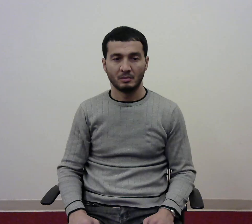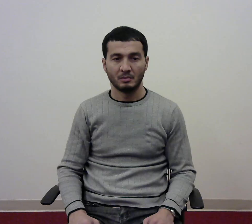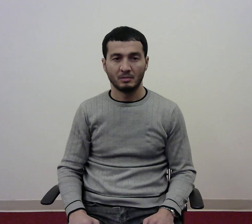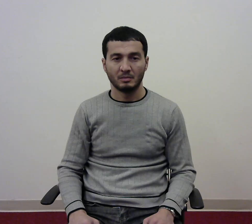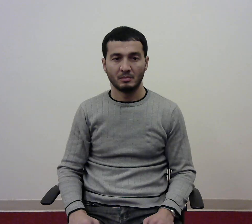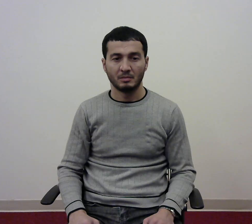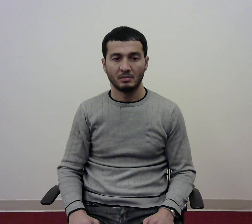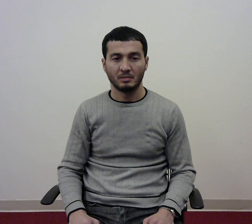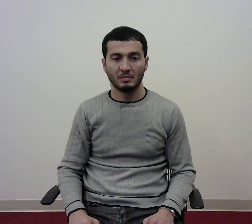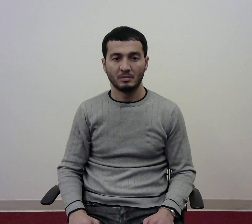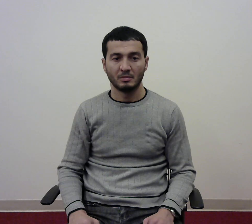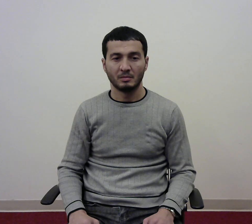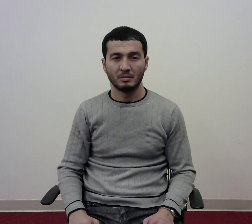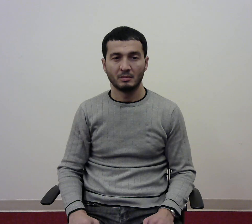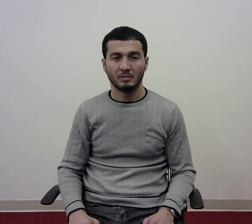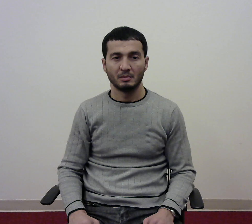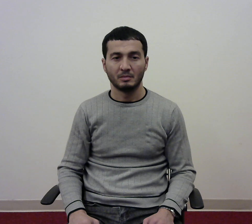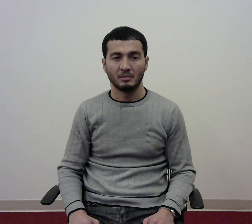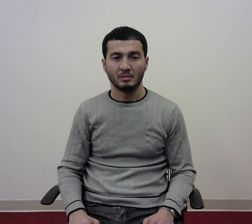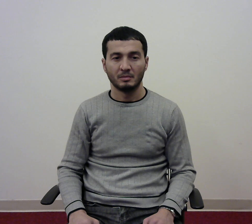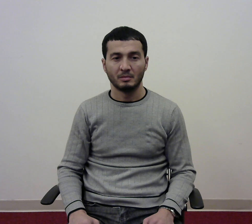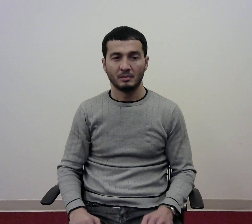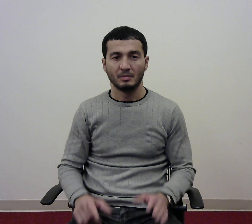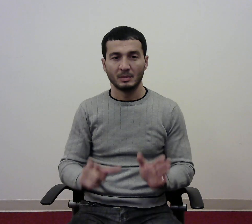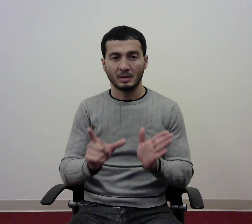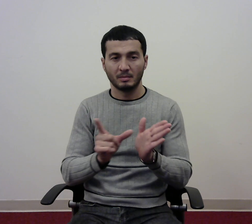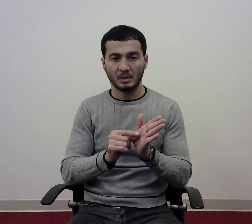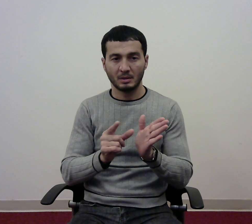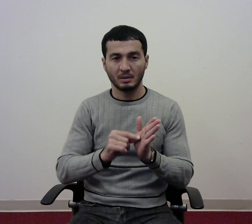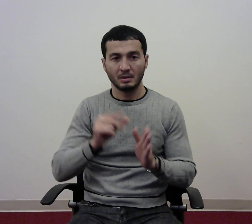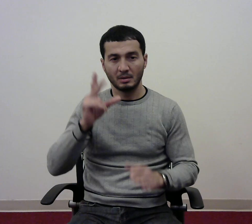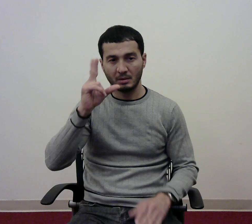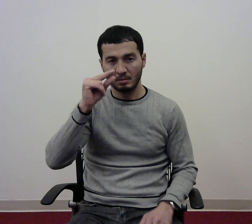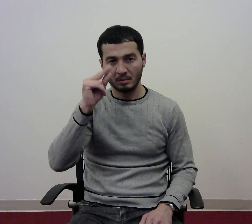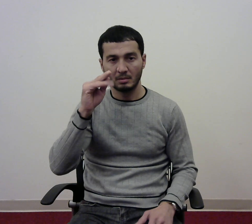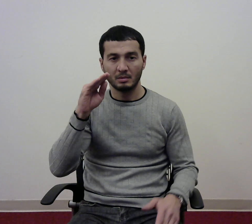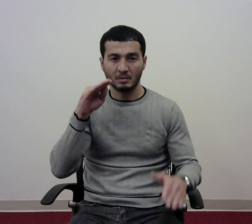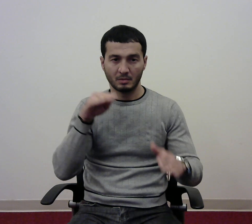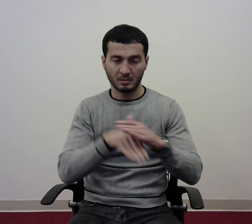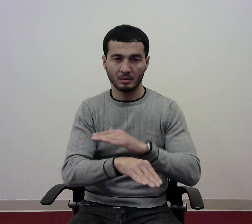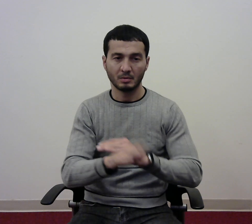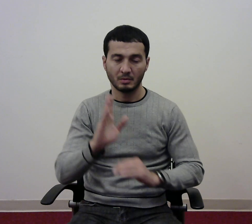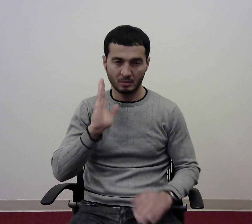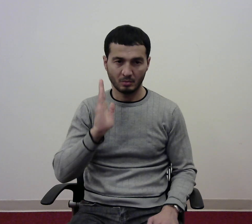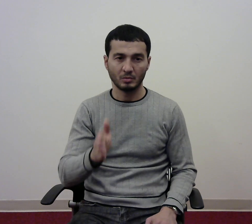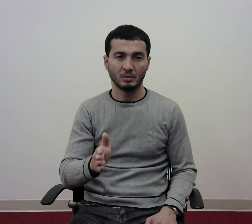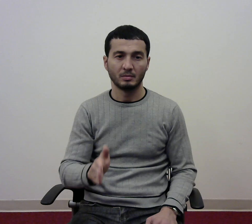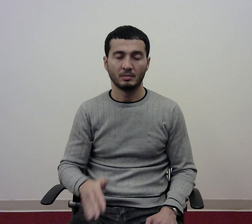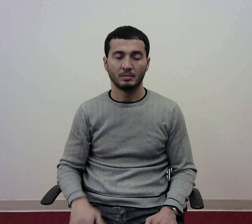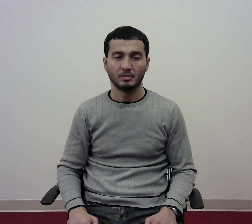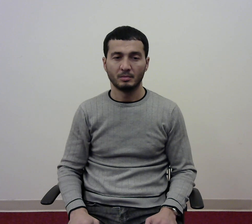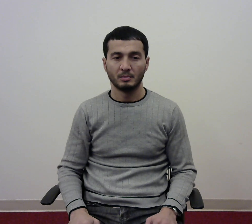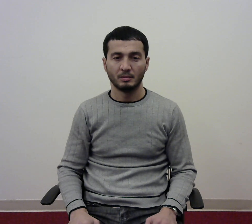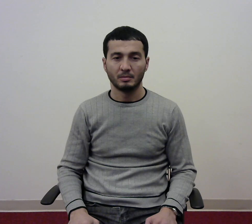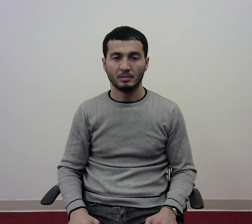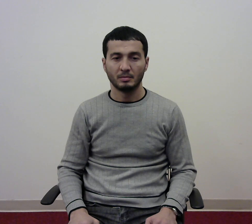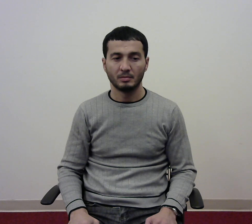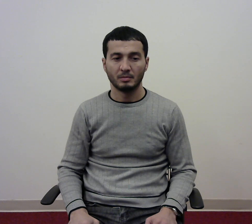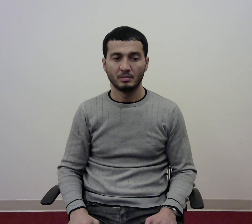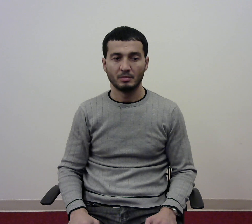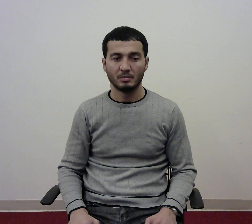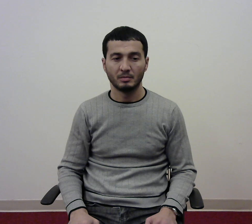Pensiyaya nə vaxt çıxacam?